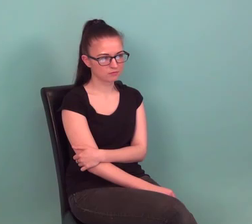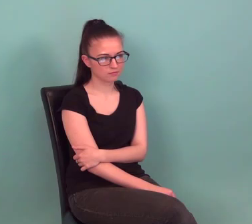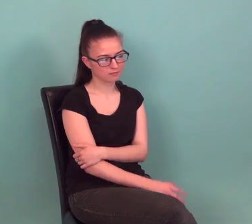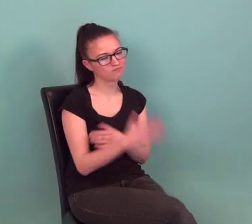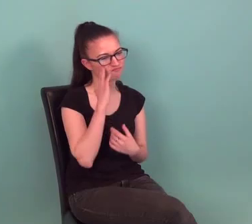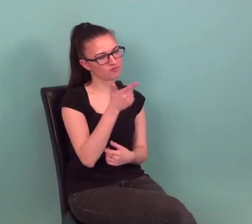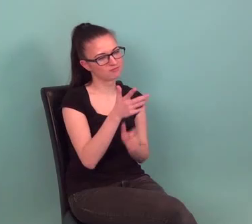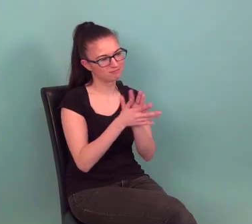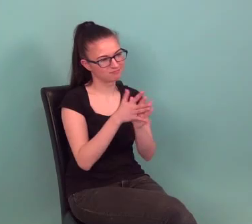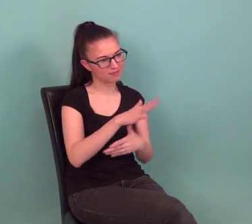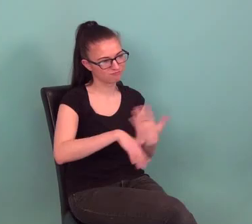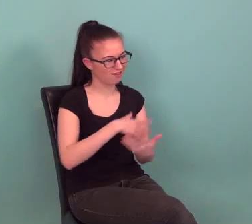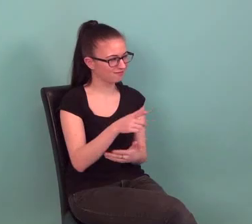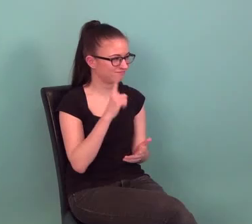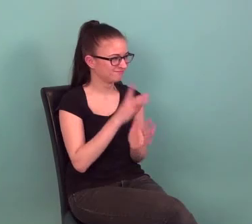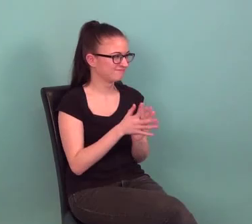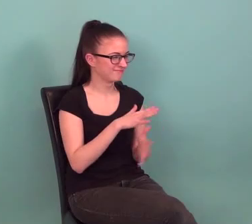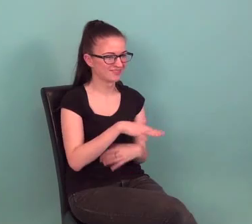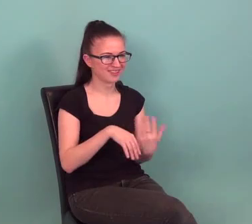Wiesz, ty migasz mieszanie. Ty naprawdę migasz mieszanie.